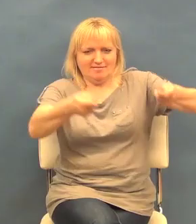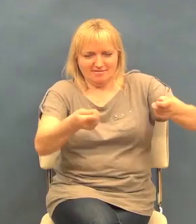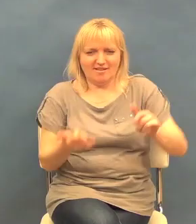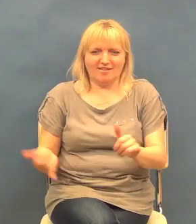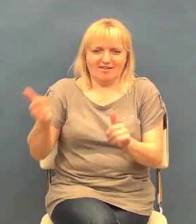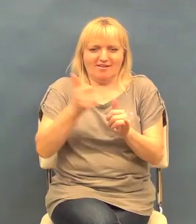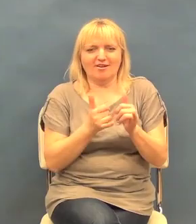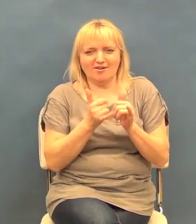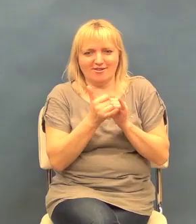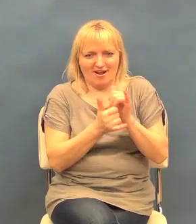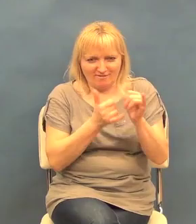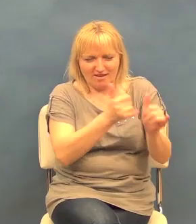Chłopak wskakuje na rower i odjeżdża.